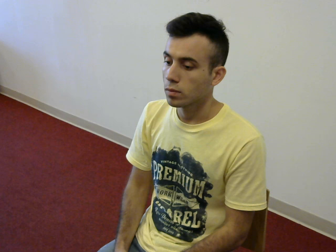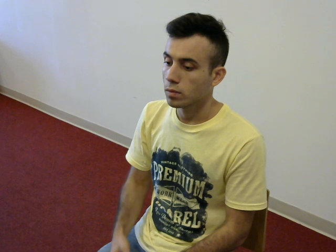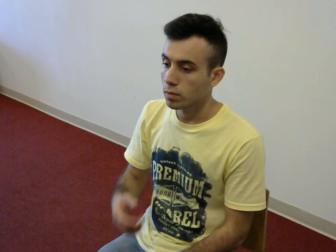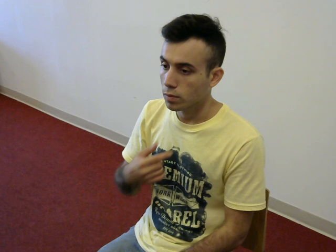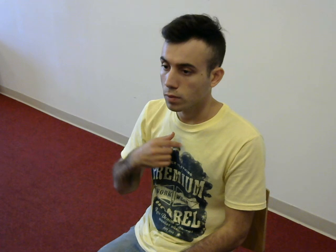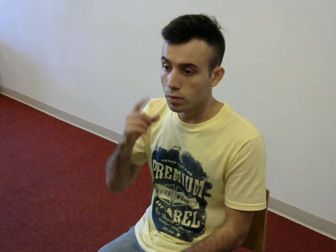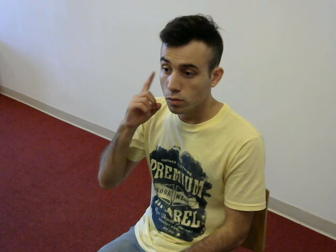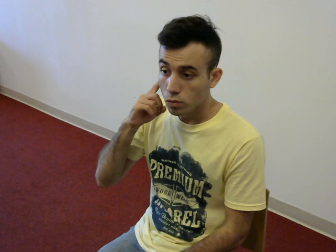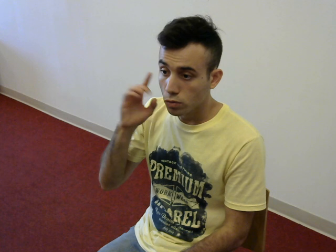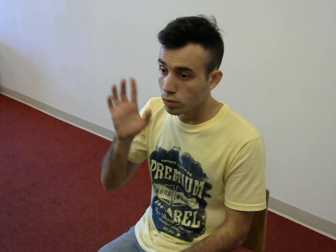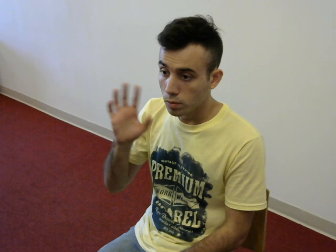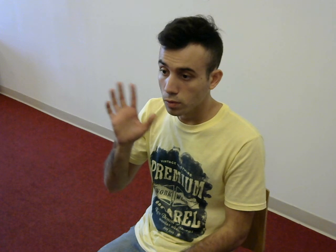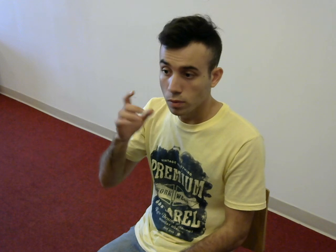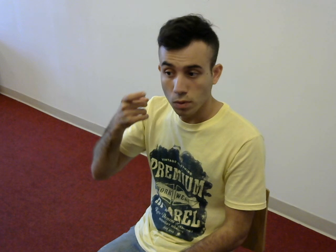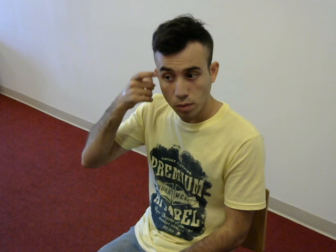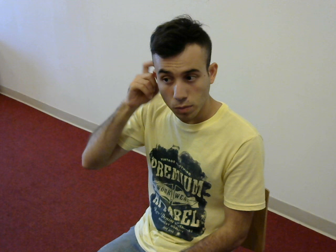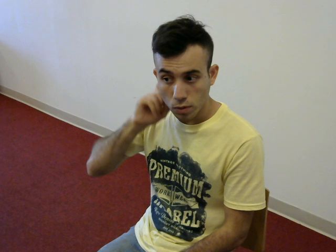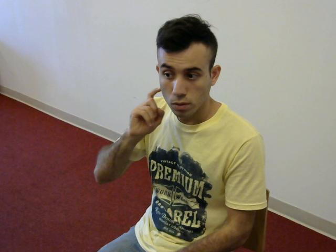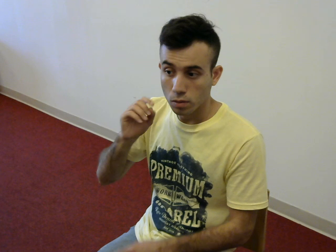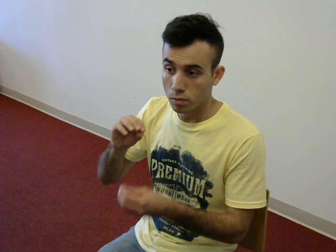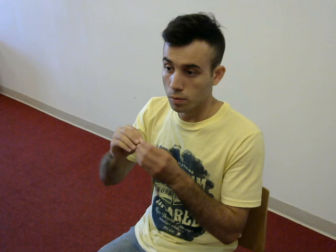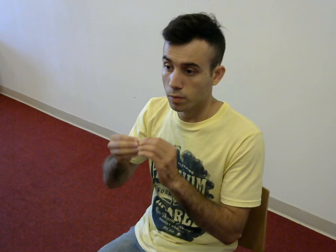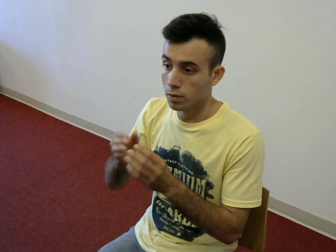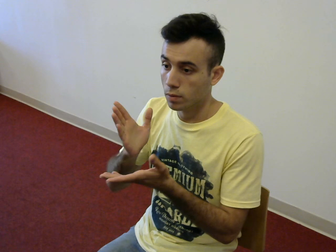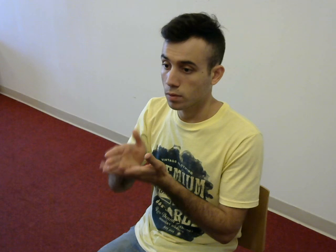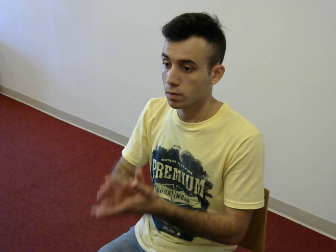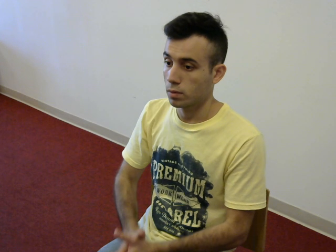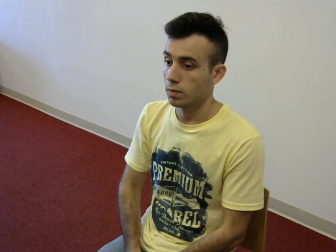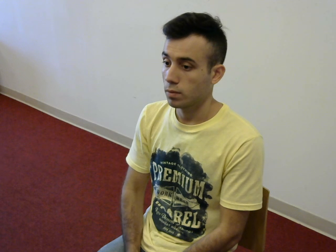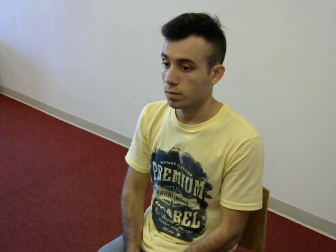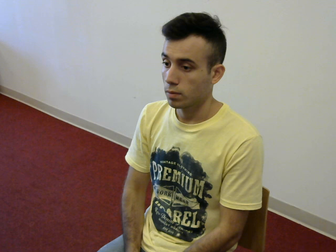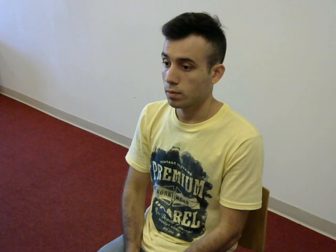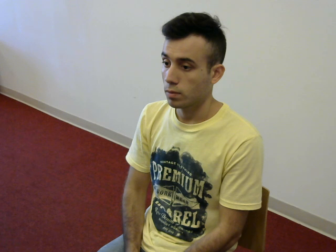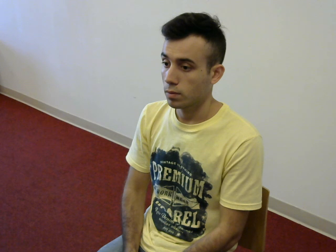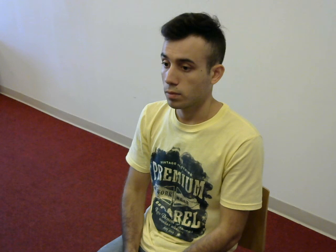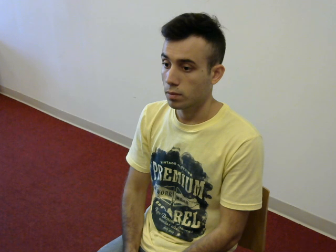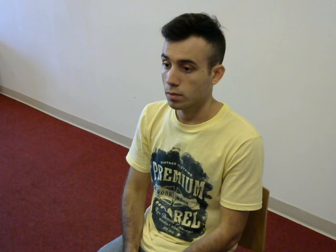Eşitmə aparatımın nasazlığı var